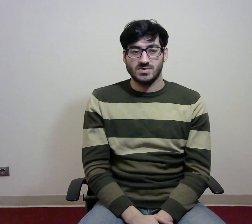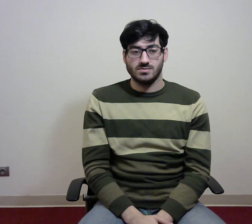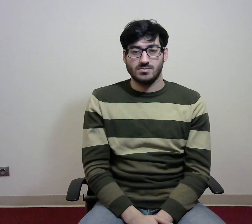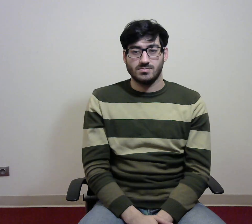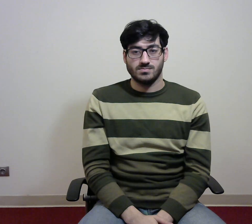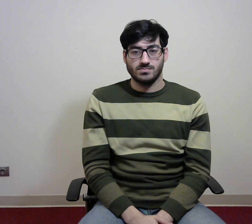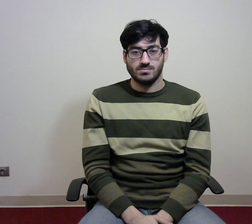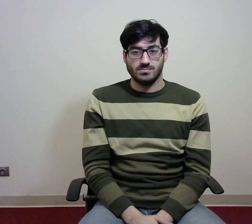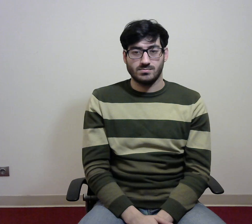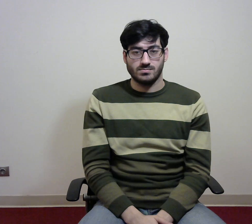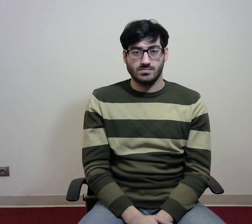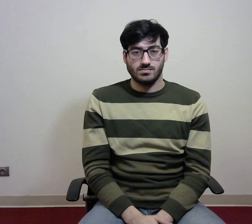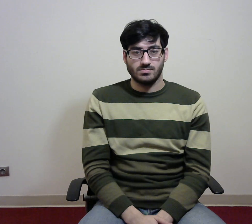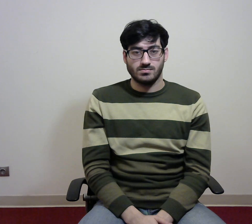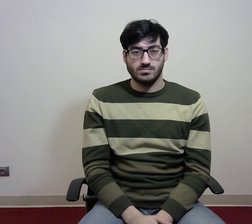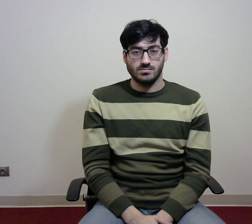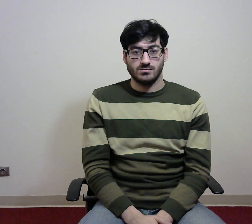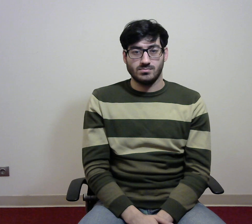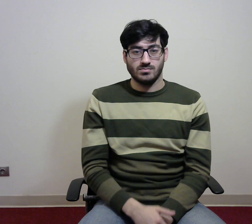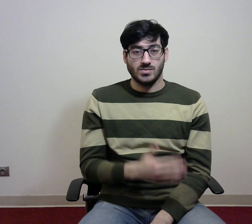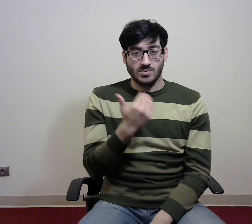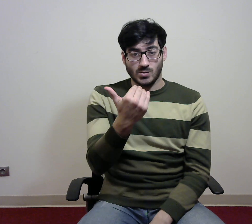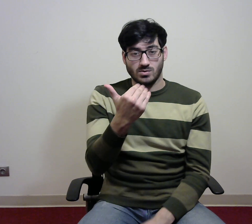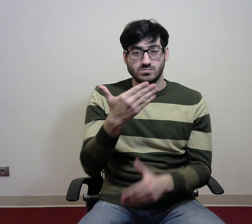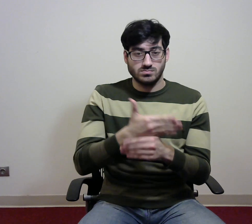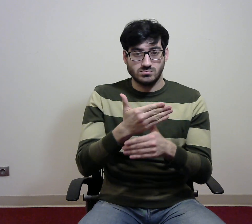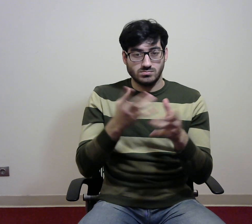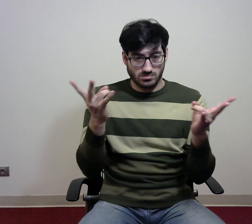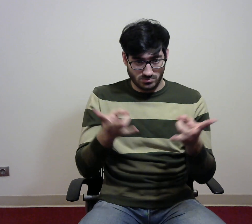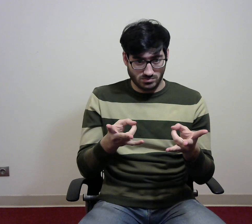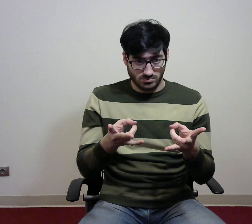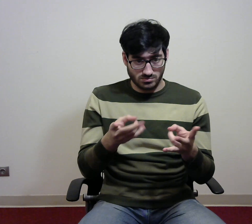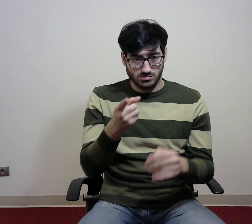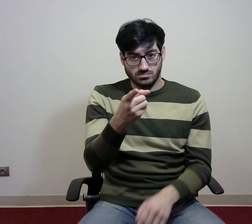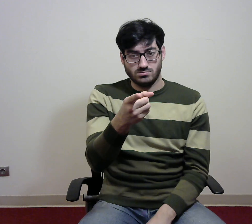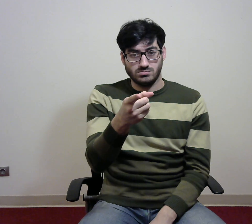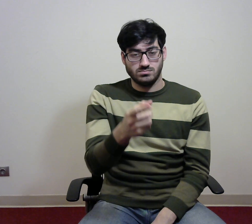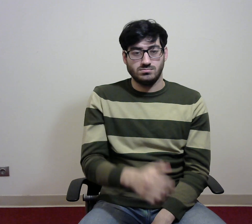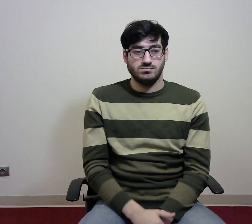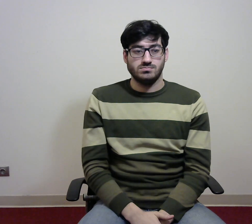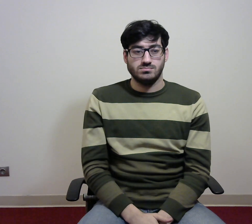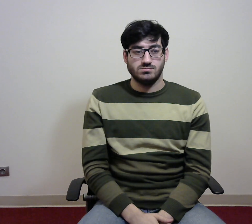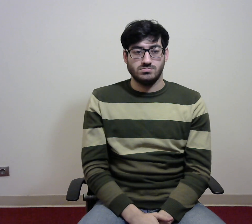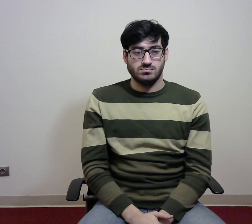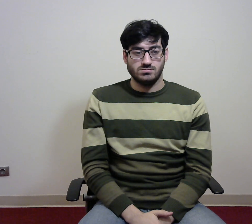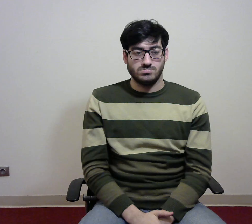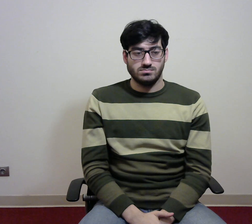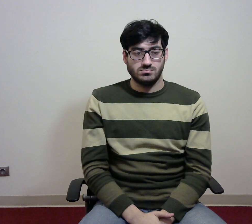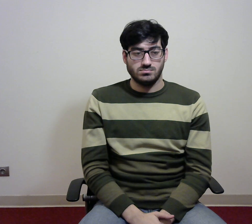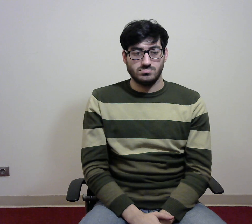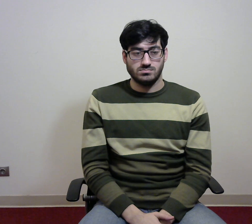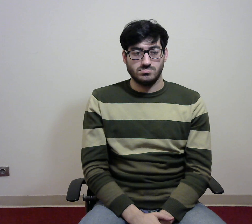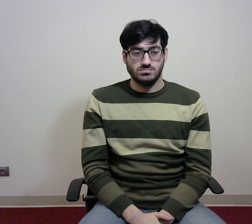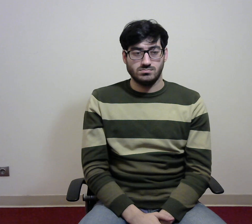Sizə kömək lazımdır mı?